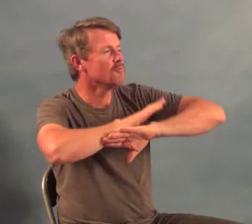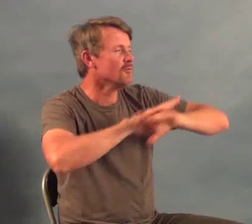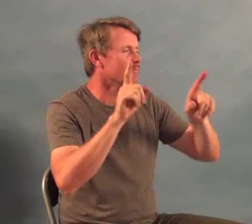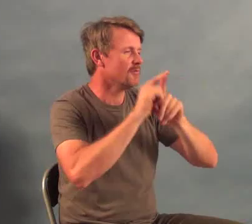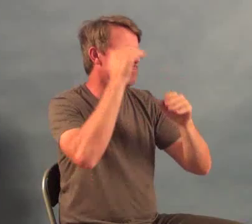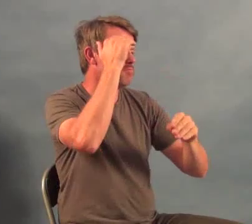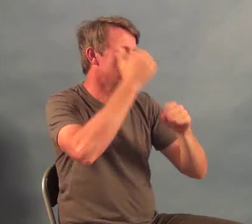Zapada wieczór, wszyscy są zmęczeni.